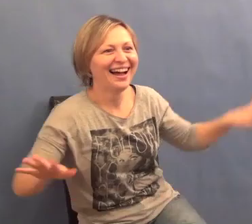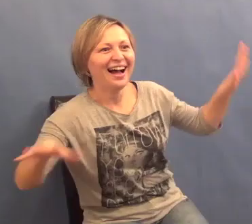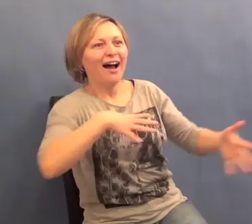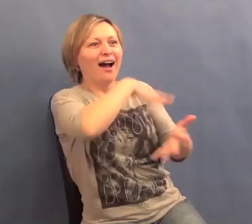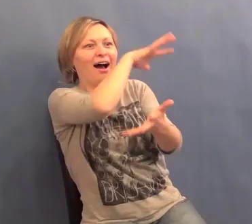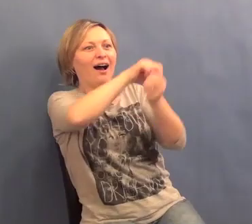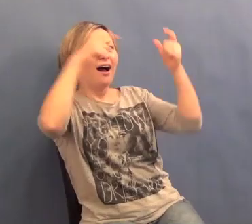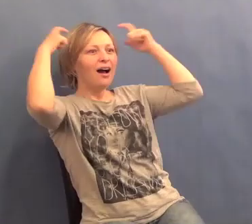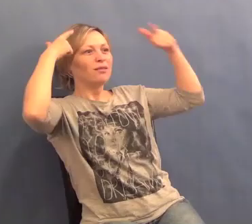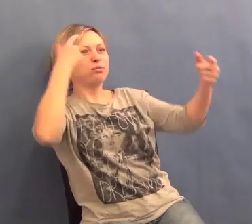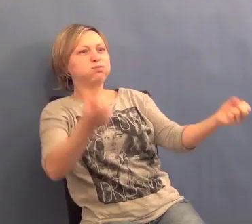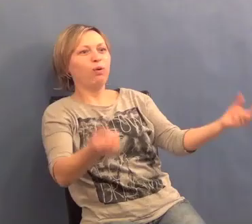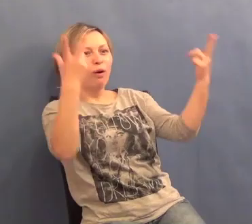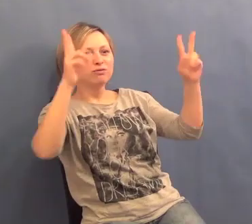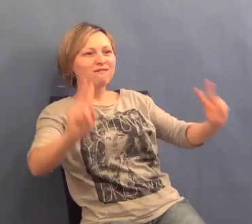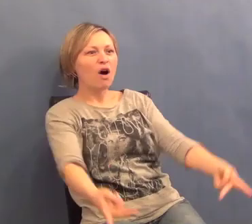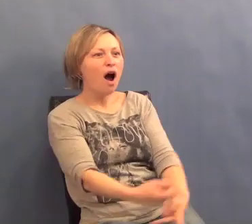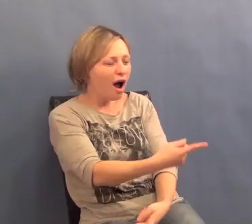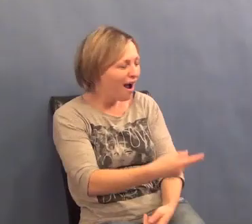Lata, a Myszka Miki przerażony jest, bo myśli, że to jest duch i zastanawia się skąd on się wziął.